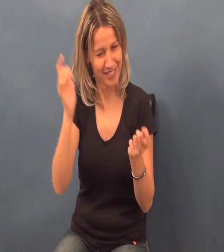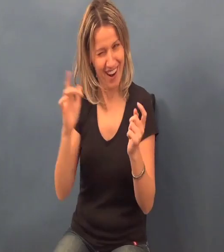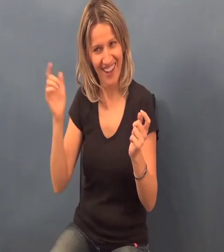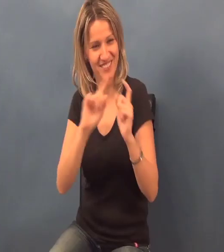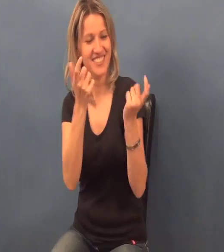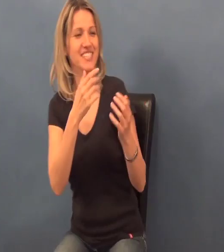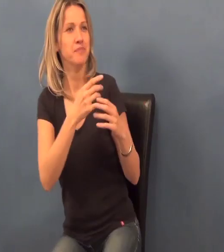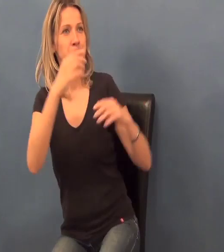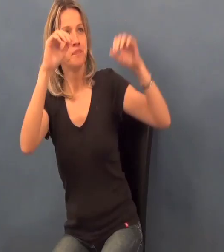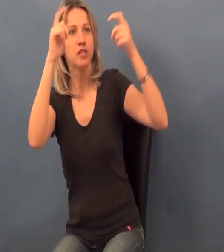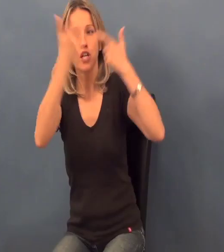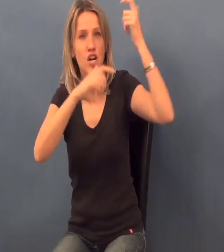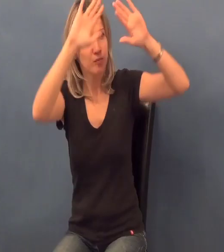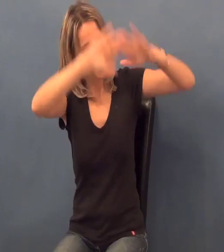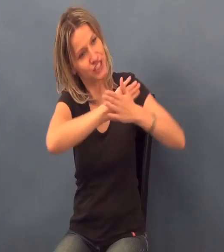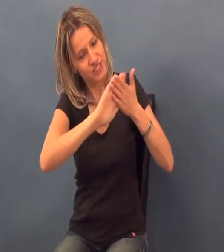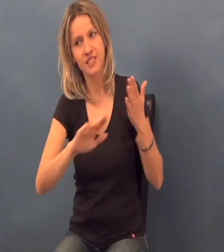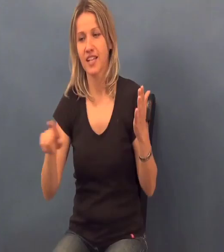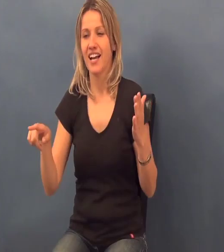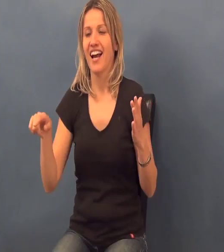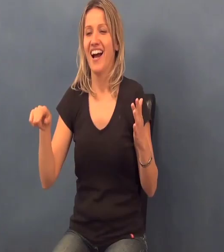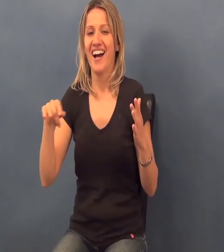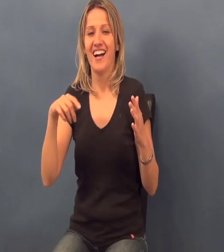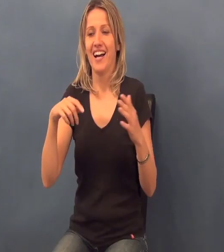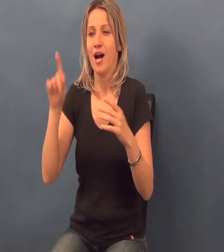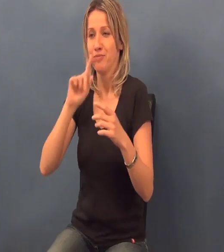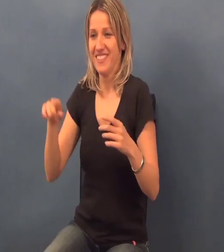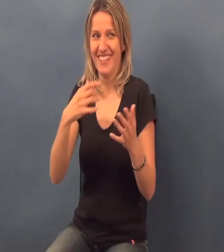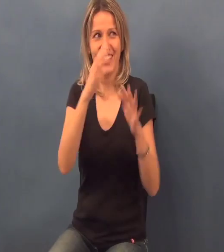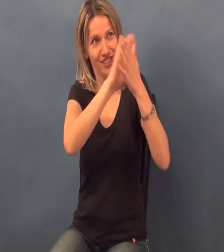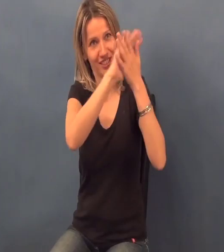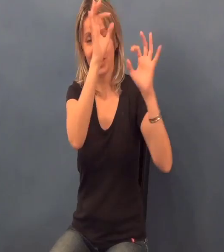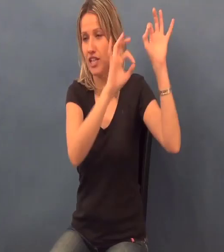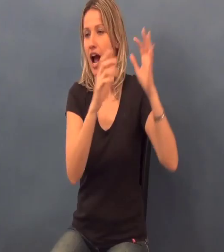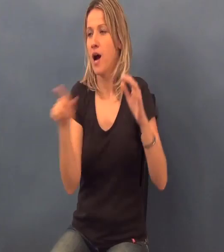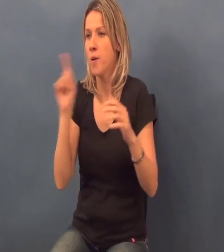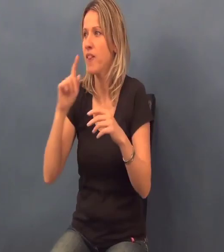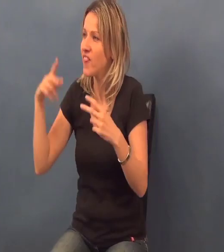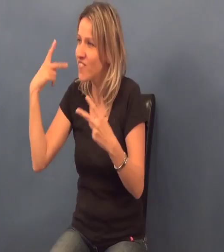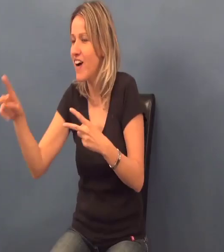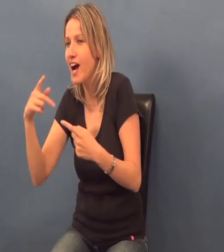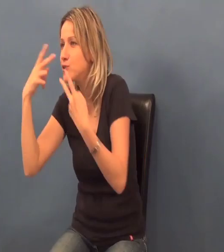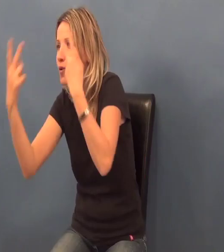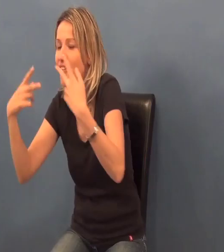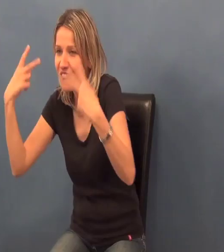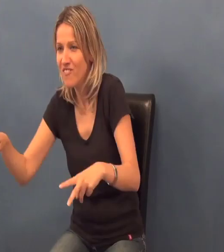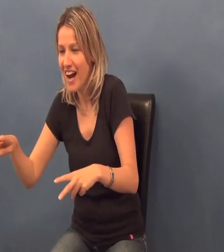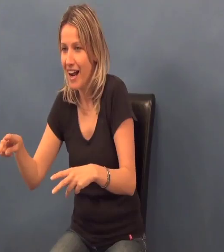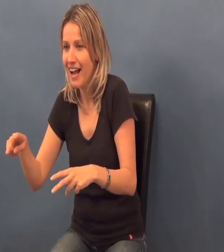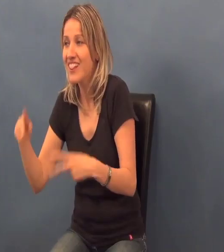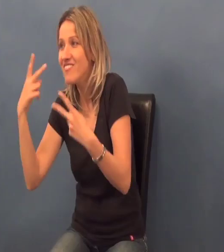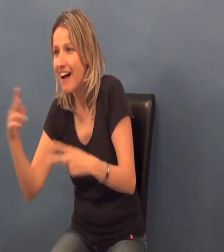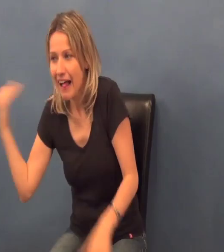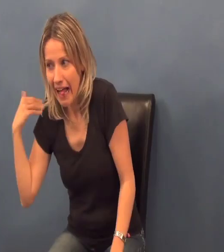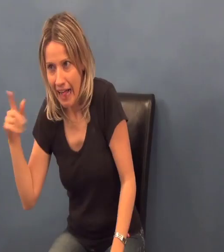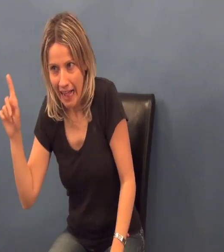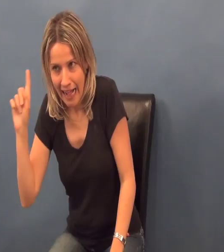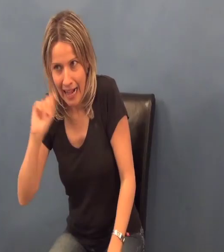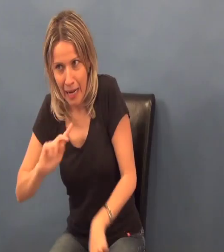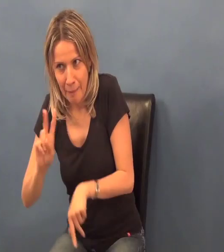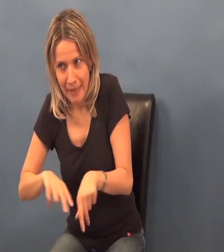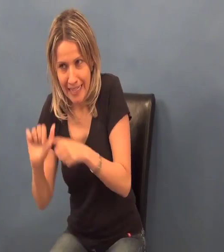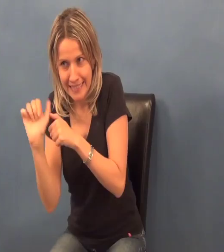Niby przypadek. Naprawił szybę, wstawił czyste szkło, naprawdę czyste. Już jest naprawione. Chłopiec znów szuka okna do zbicia, ale teraz kryje się przed policją, chowa się.